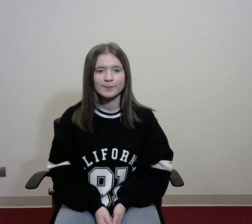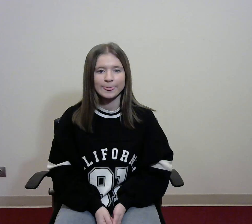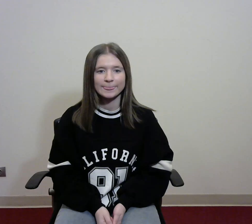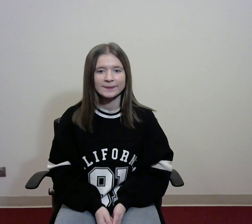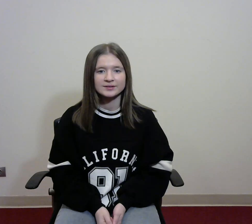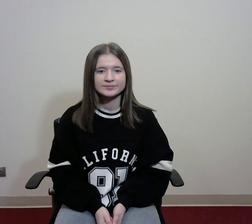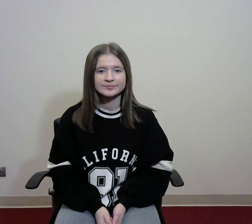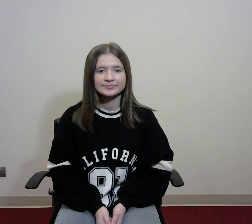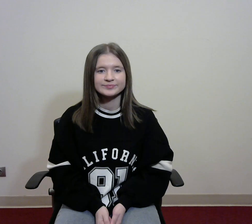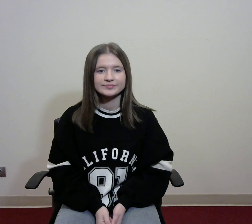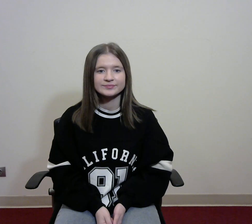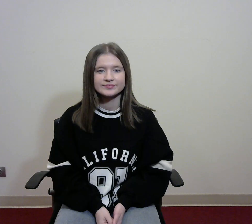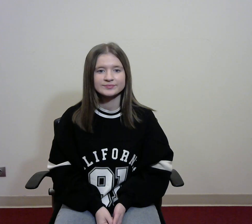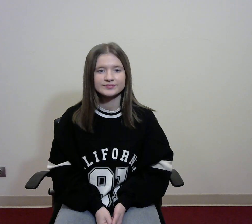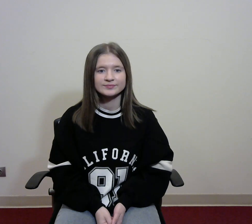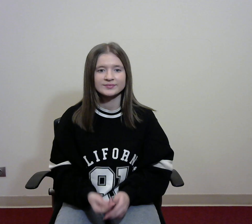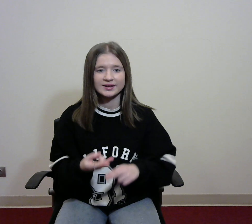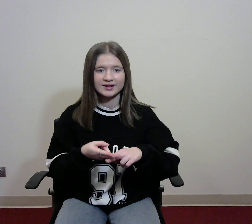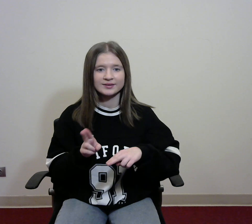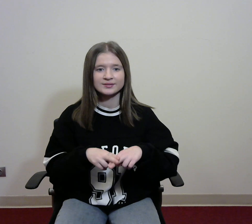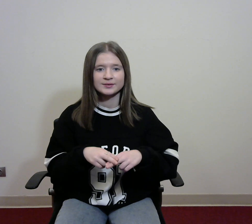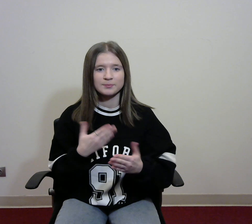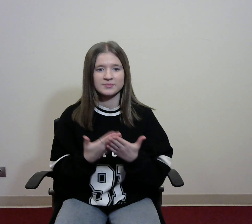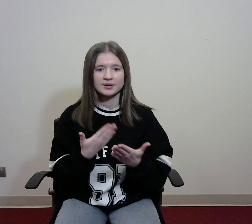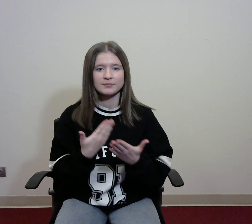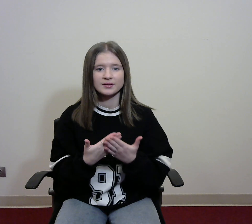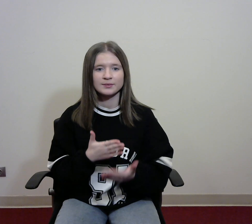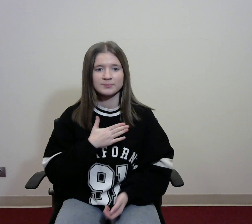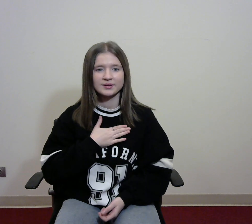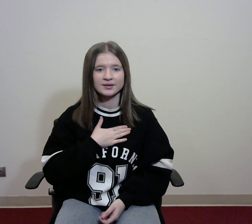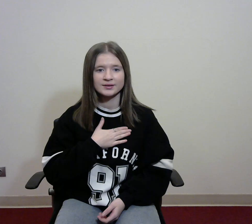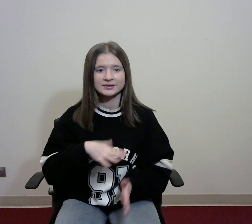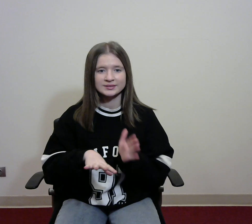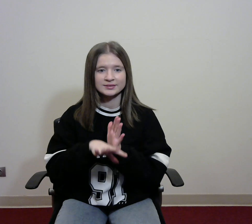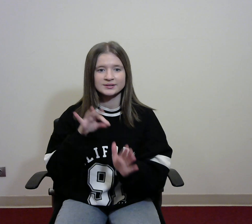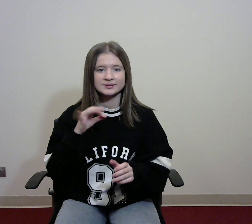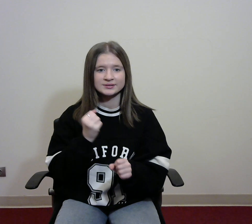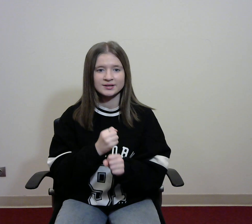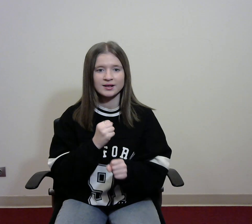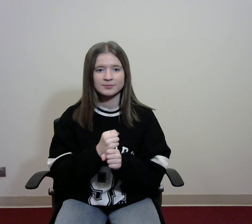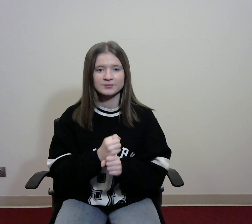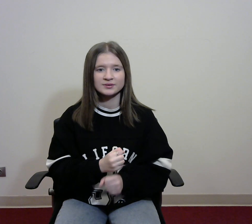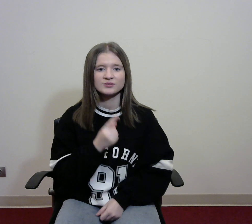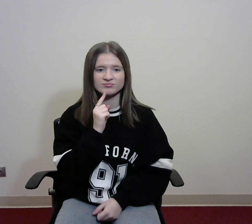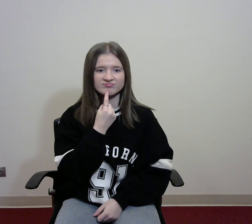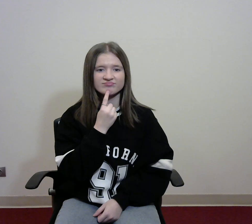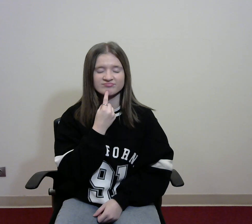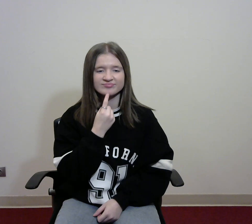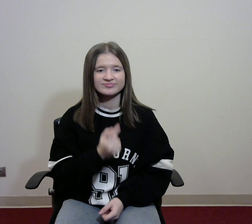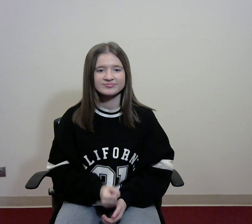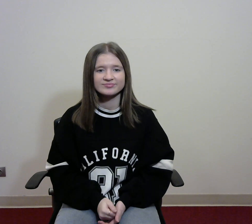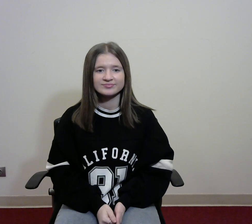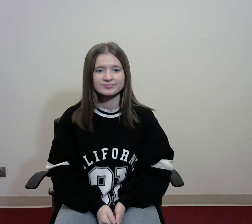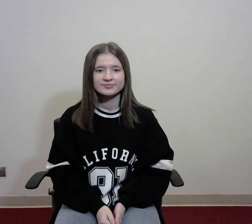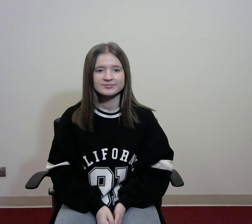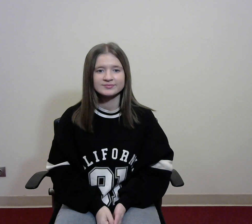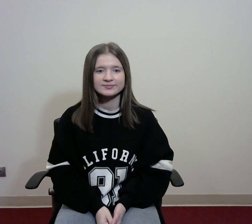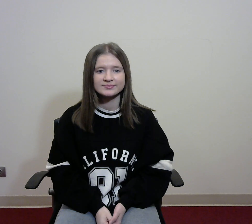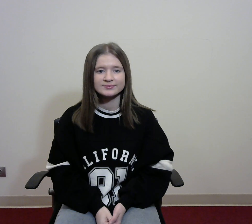Bu məsələdə mənə seçim etmək çətindir